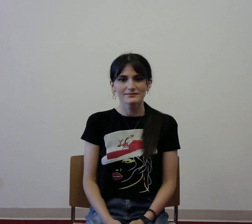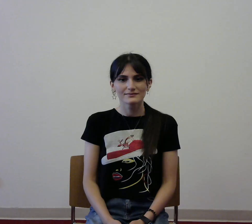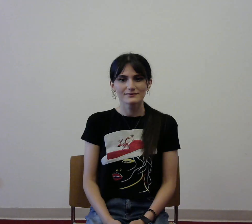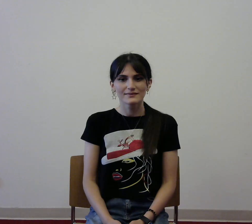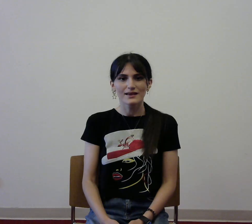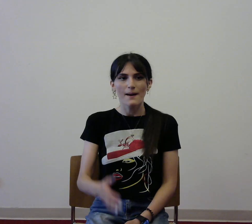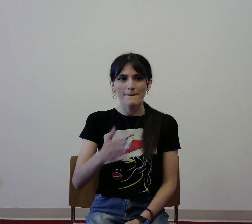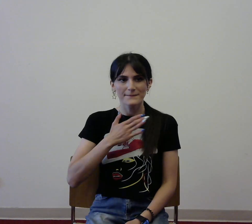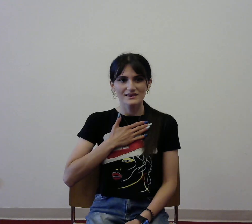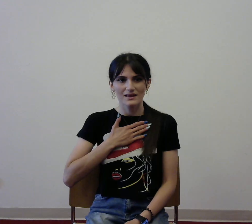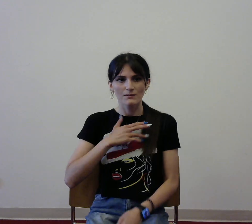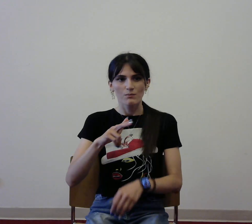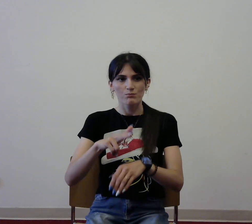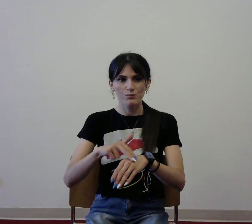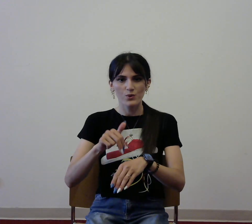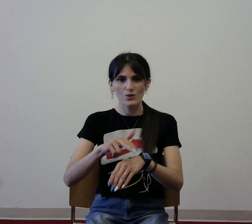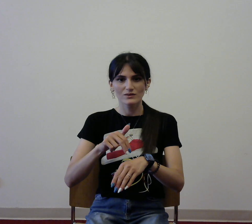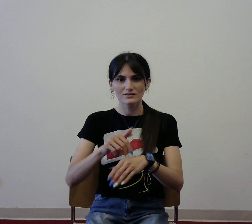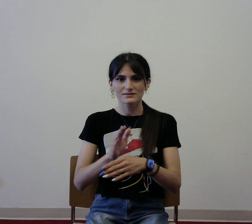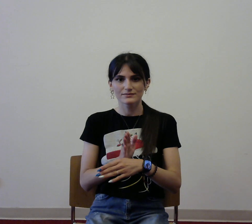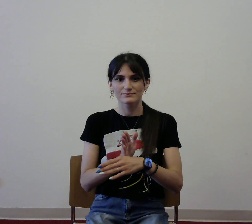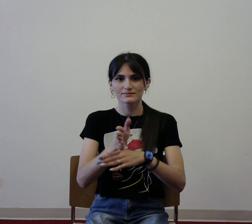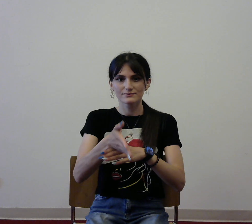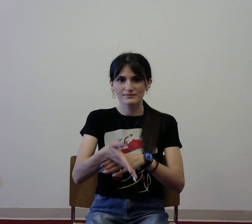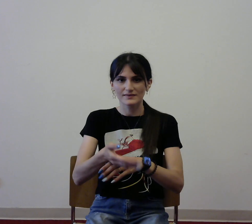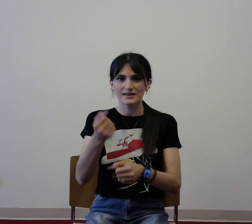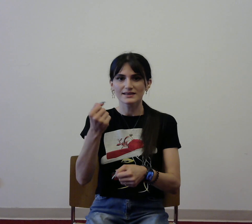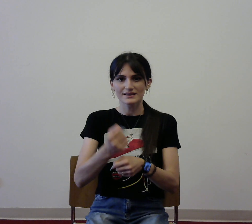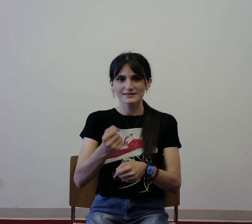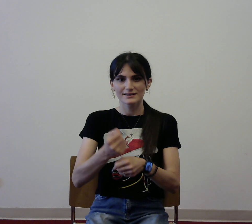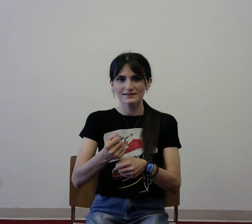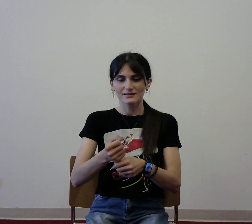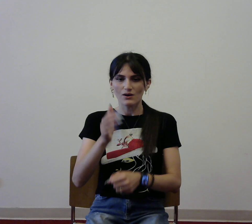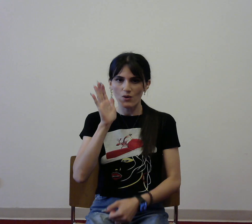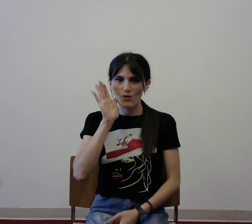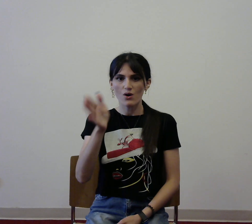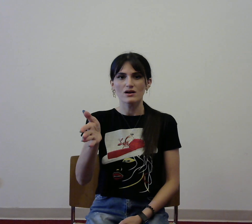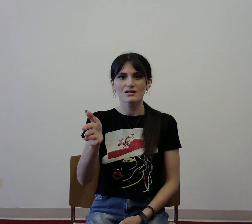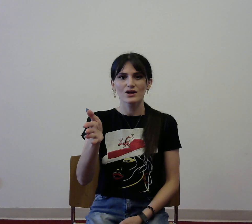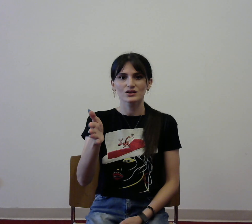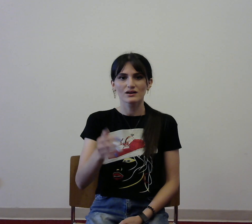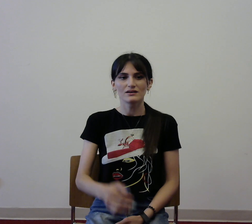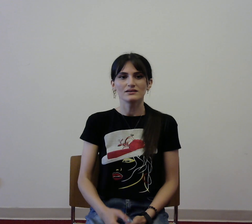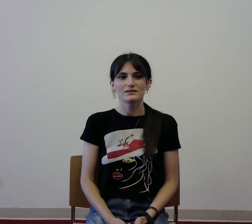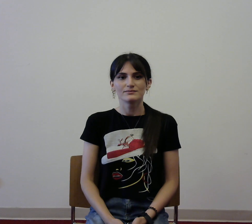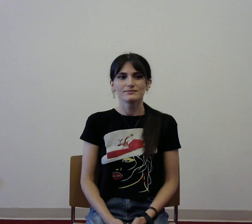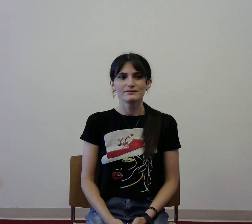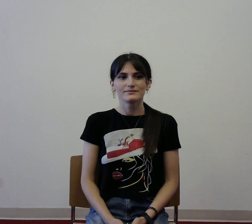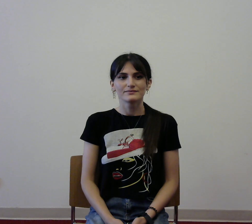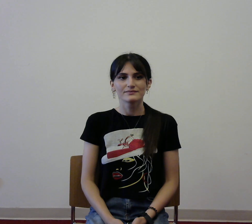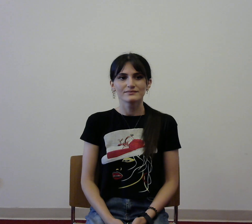Mən polisə müraciət edəcəyəm